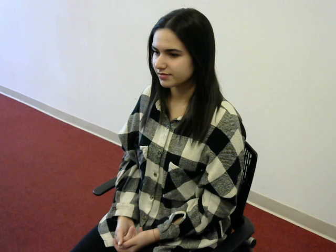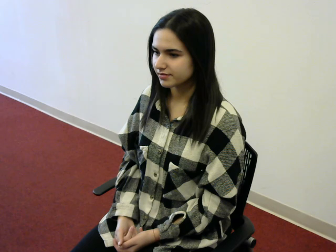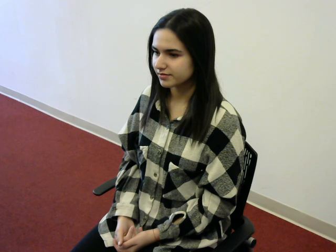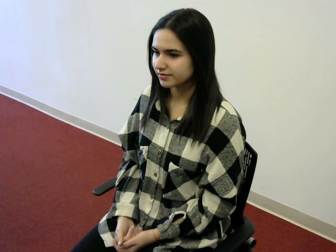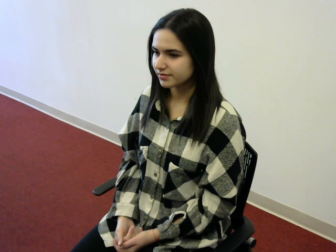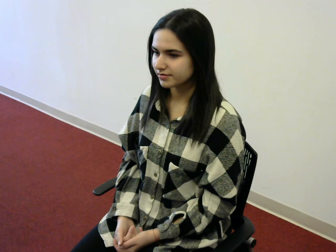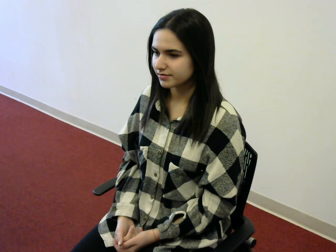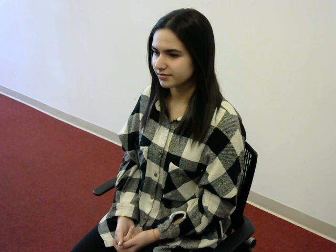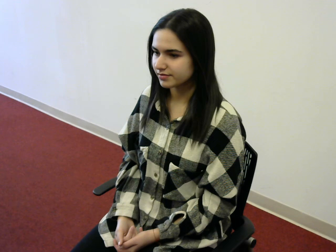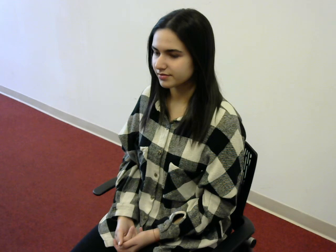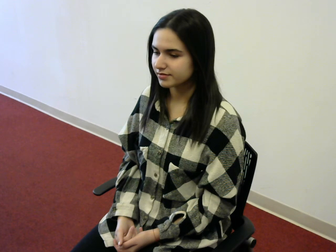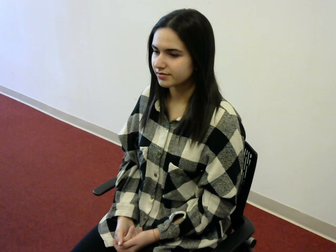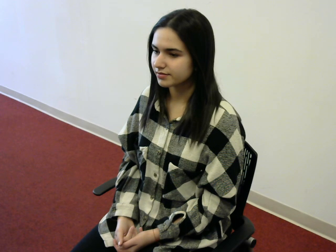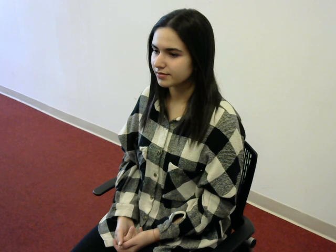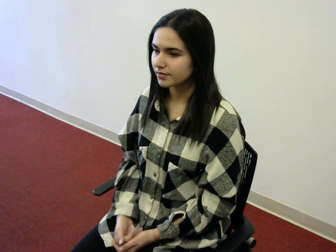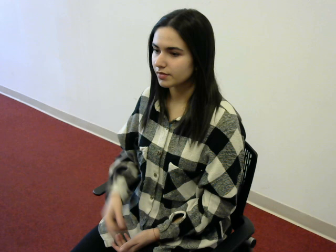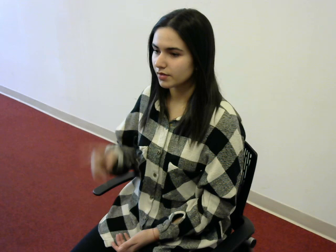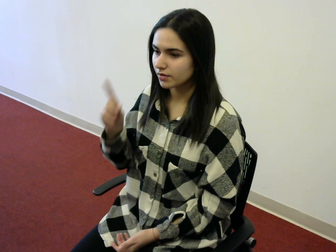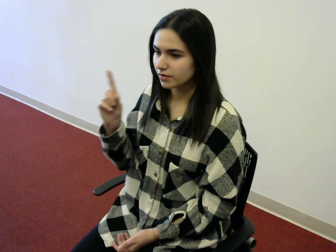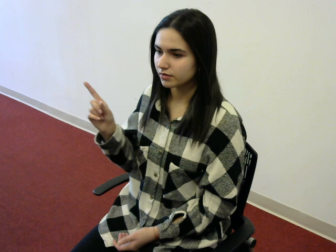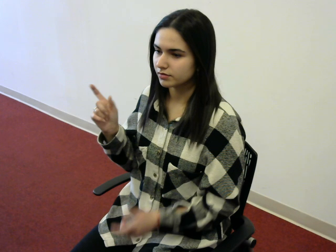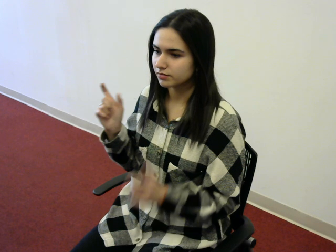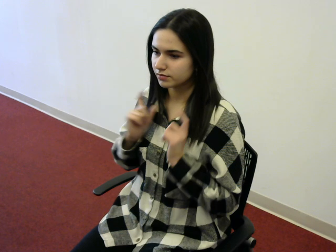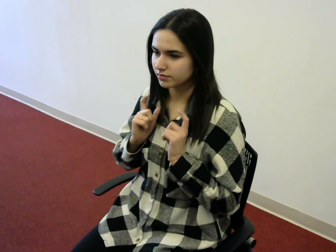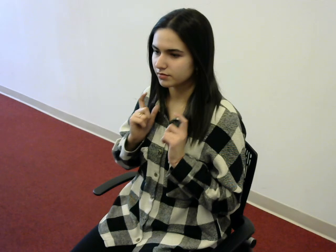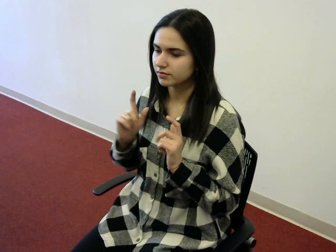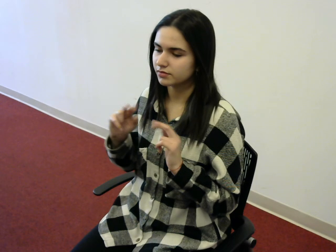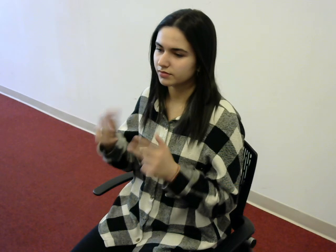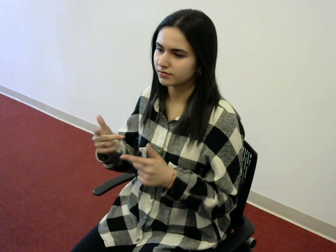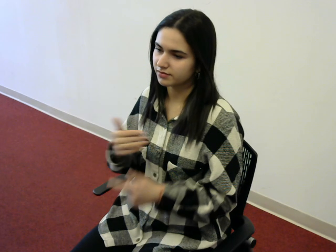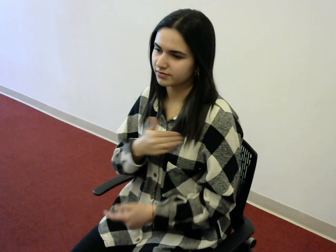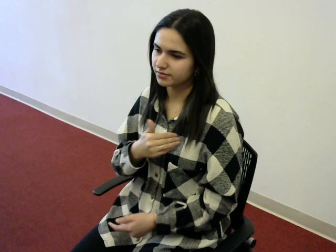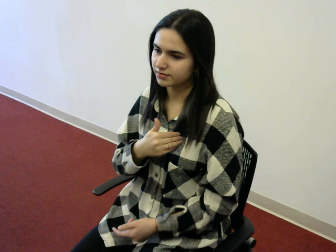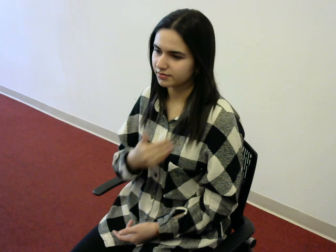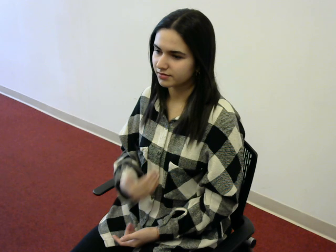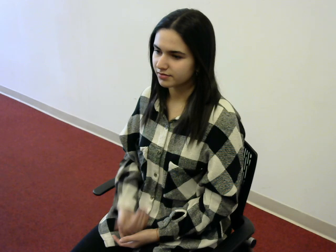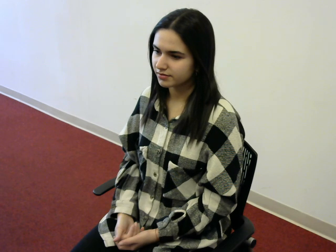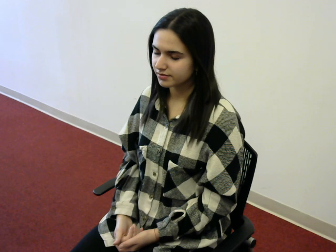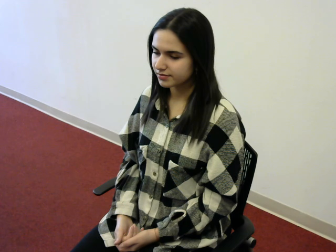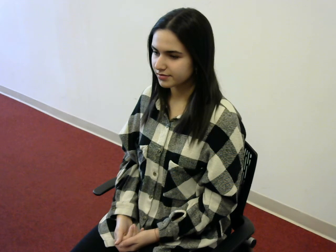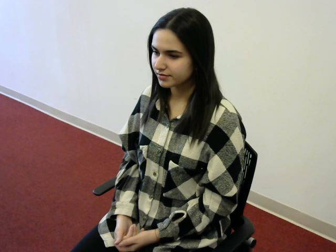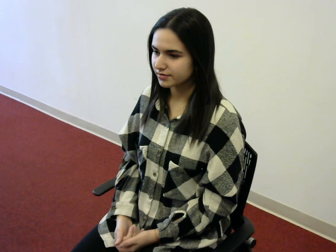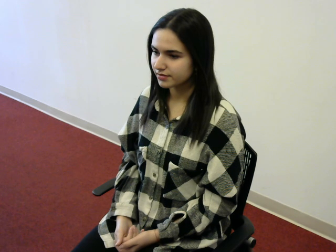O köynəyini dəyişmək istəyir